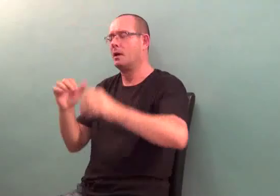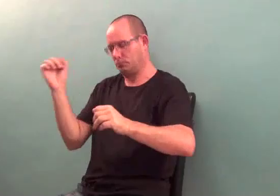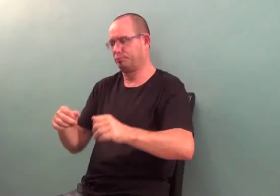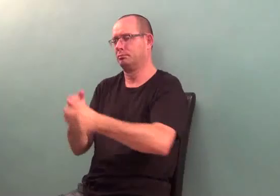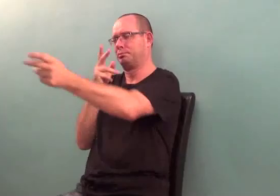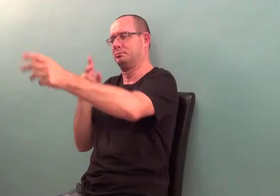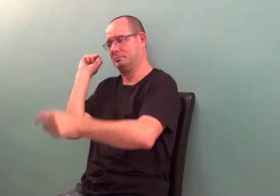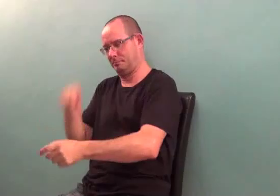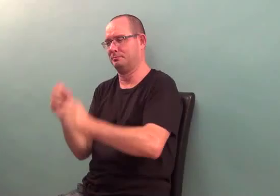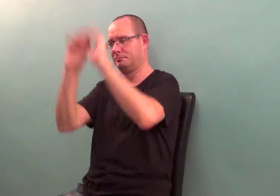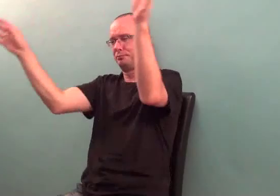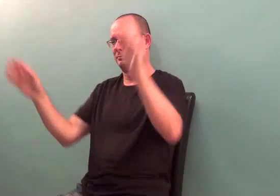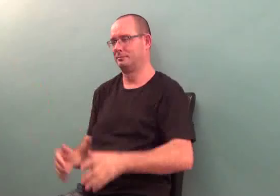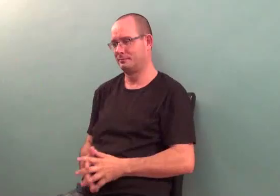Ten drugi teraz strzela i wszystko jest dobrze.